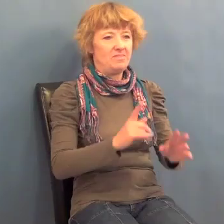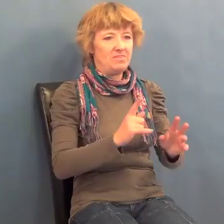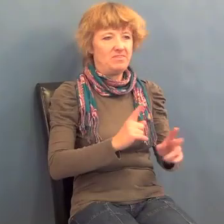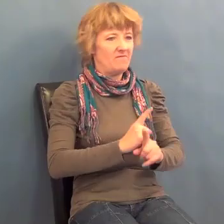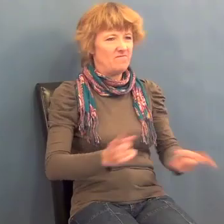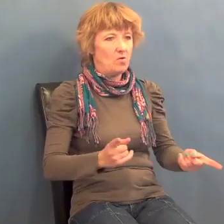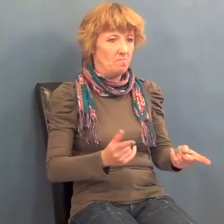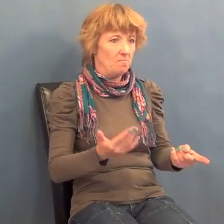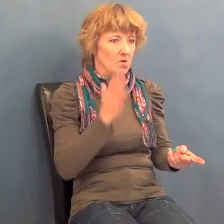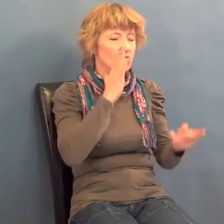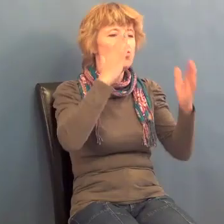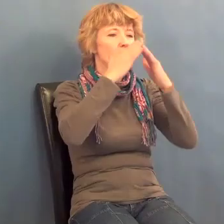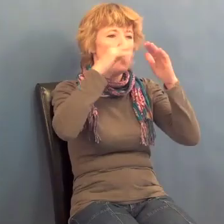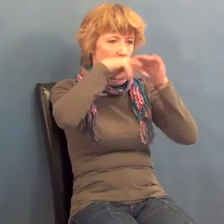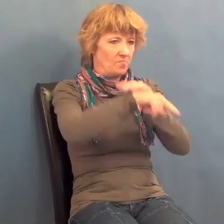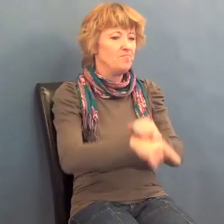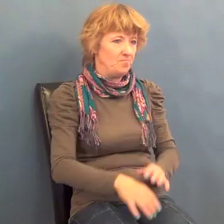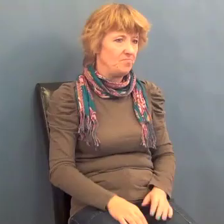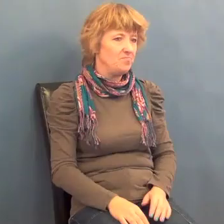Nie wolno, może w domu wolno.